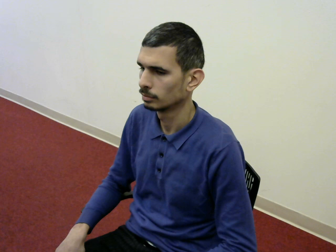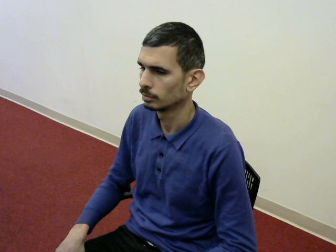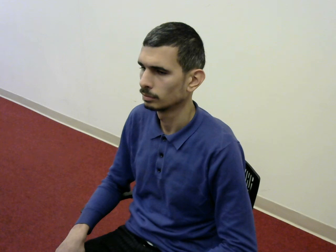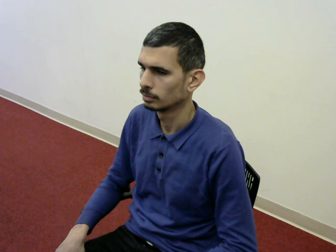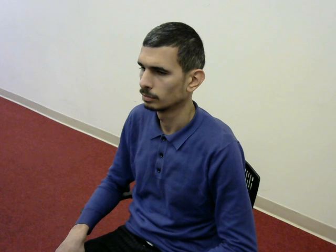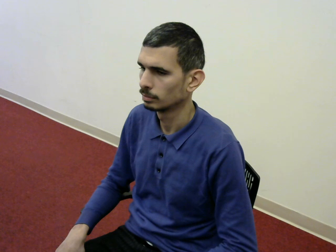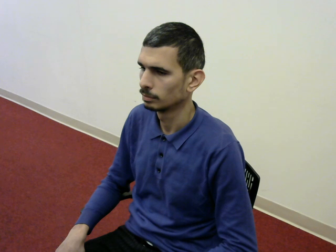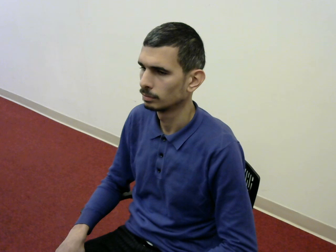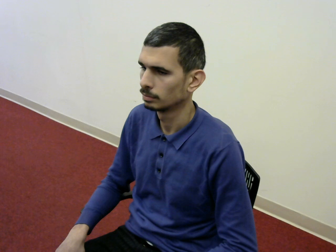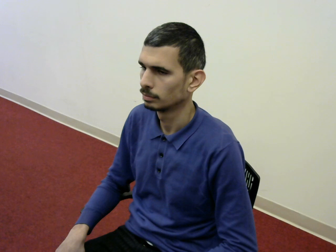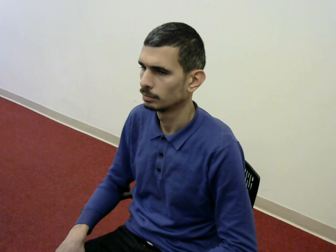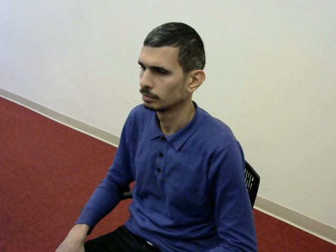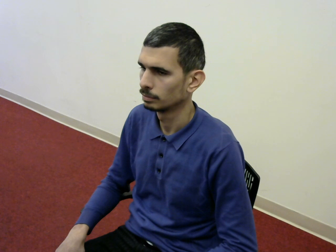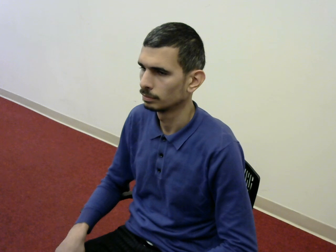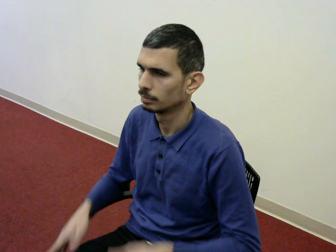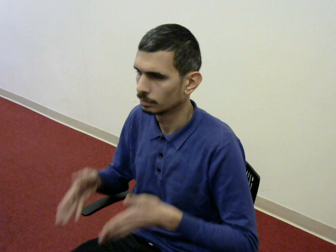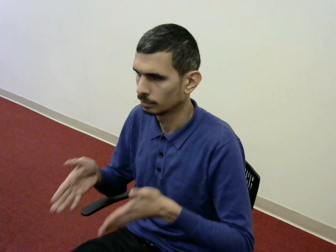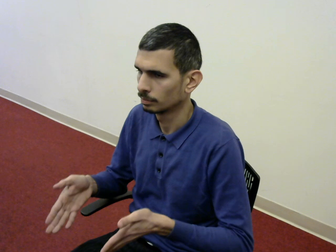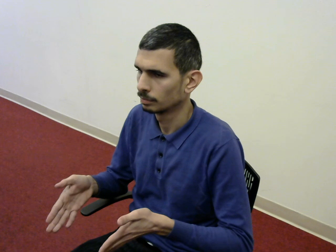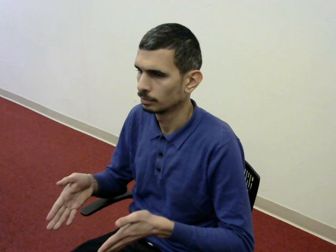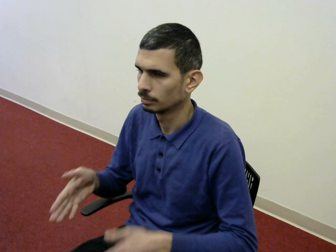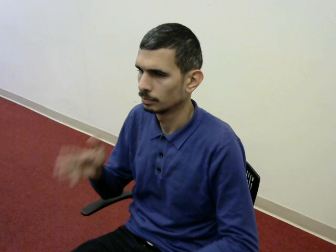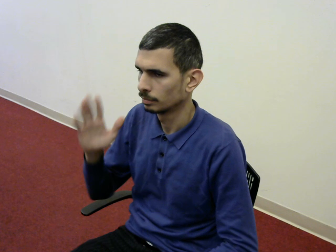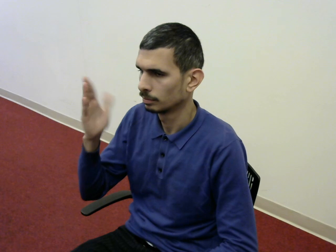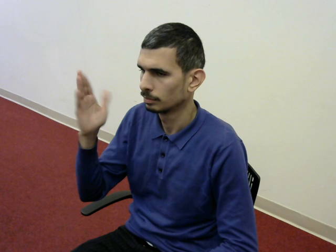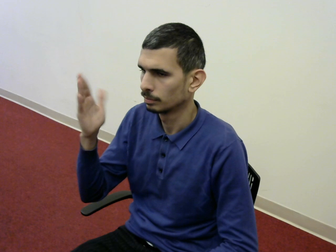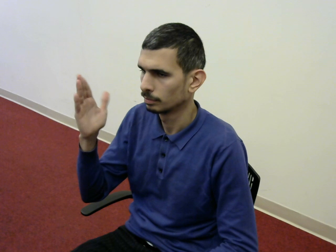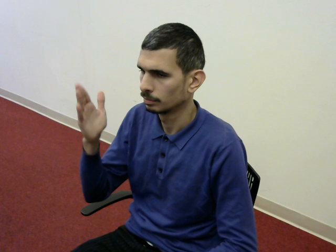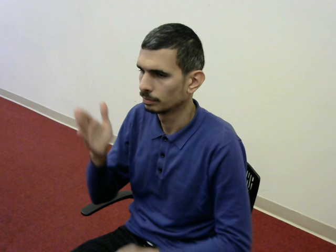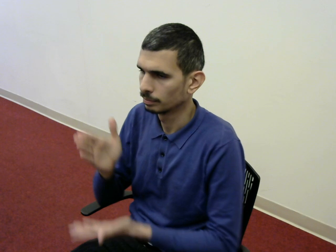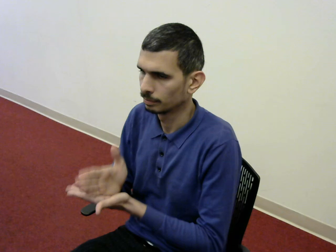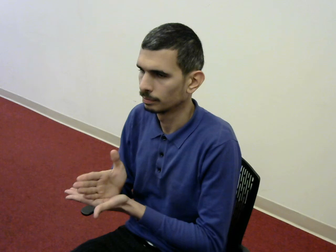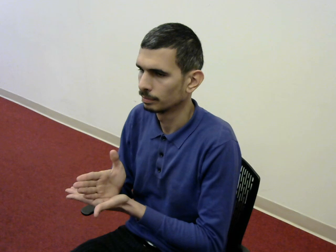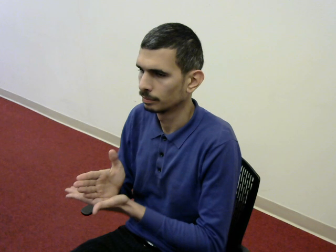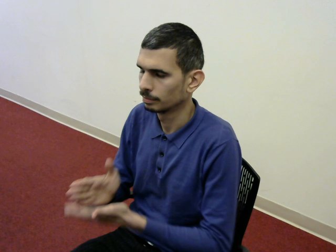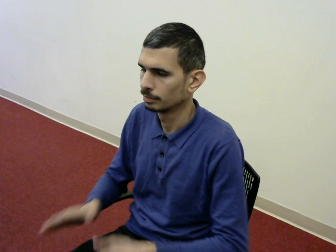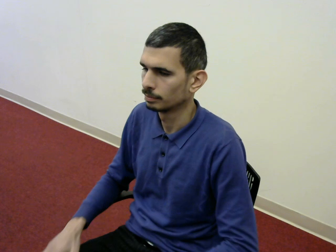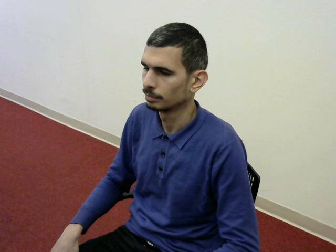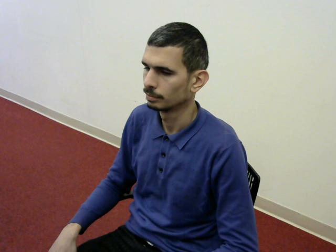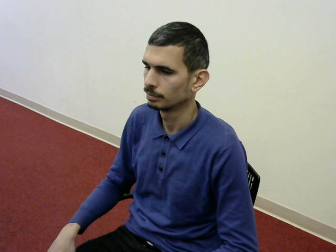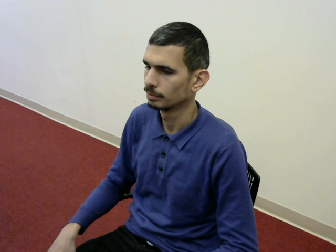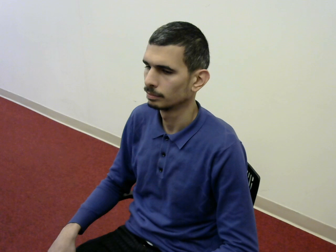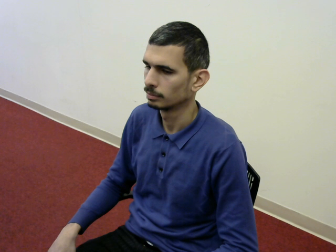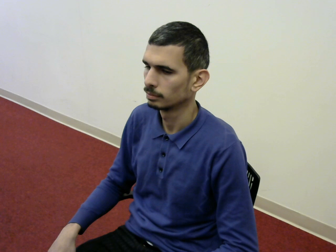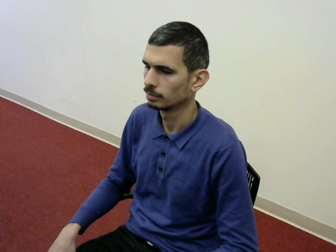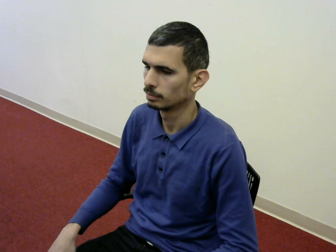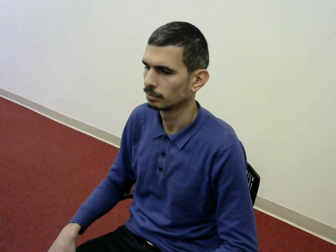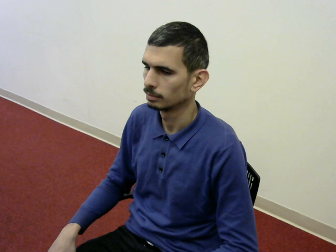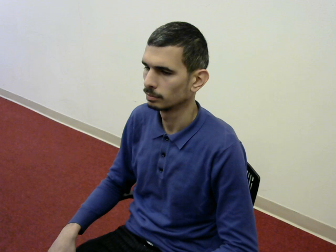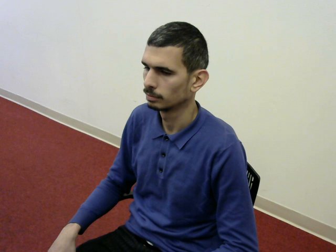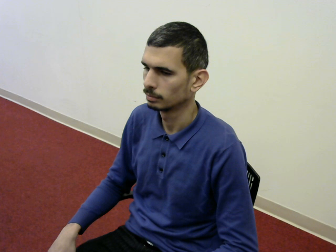Burda güzgü varmı?